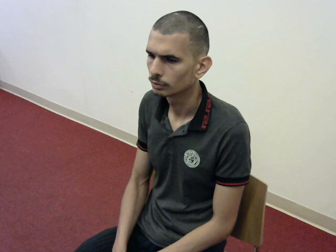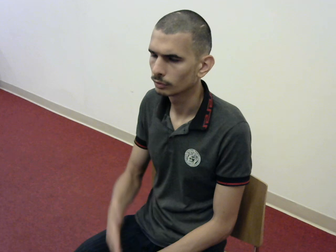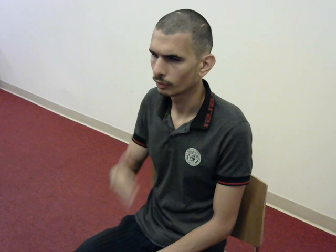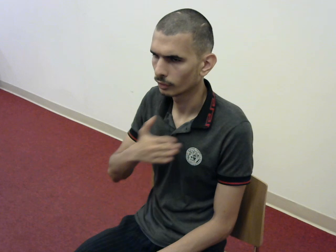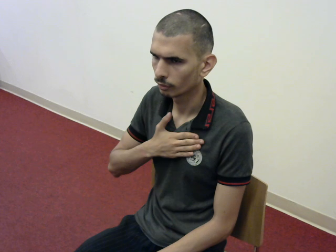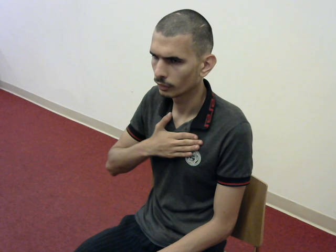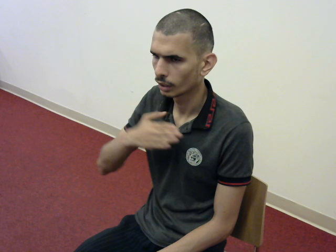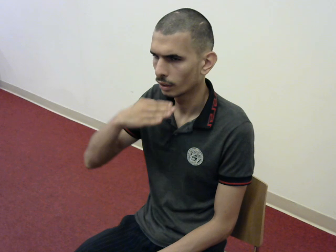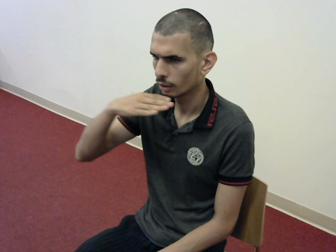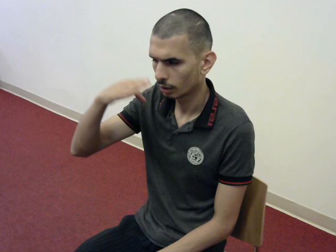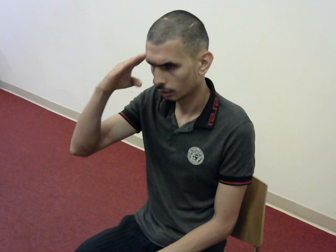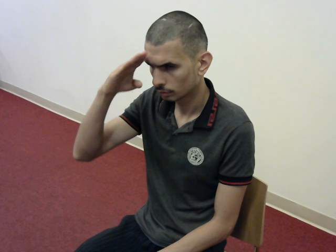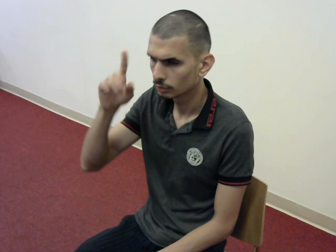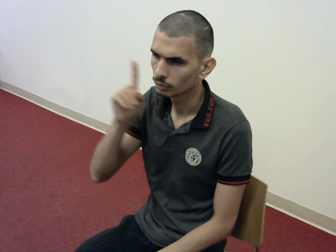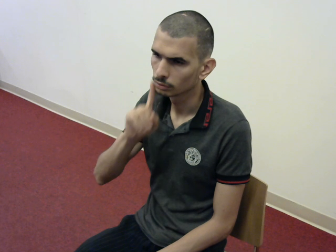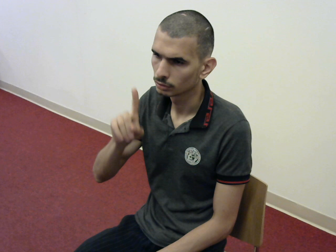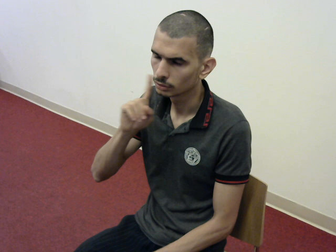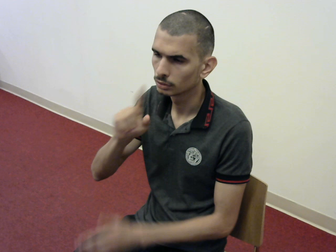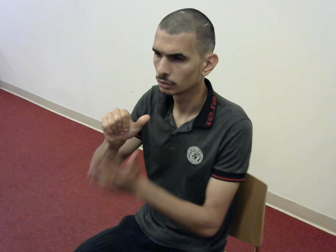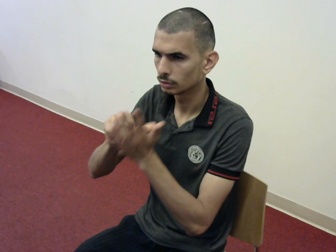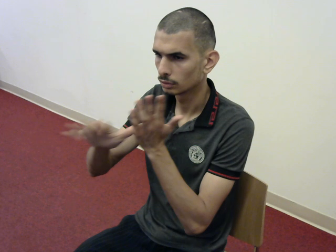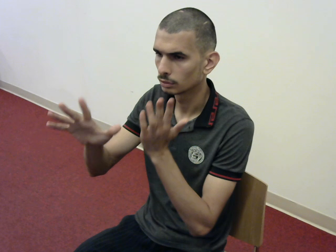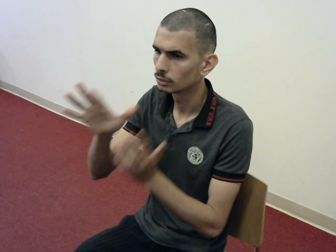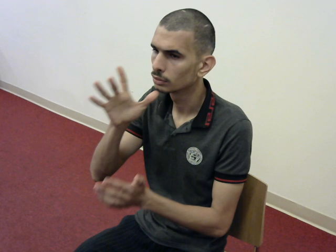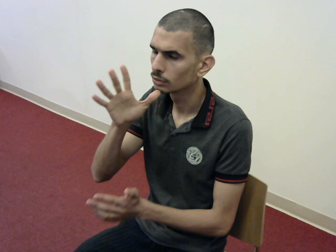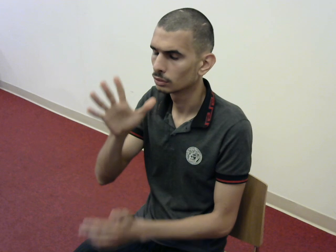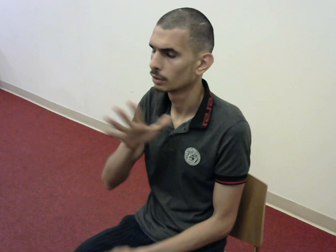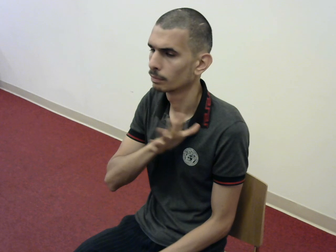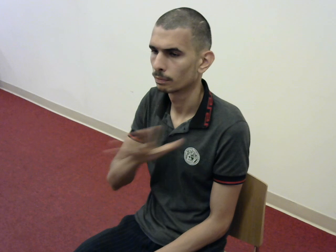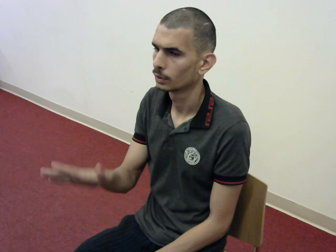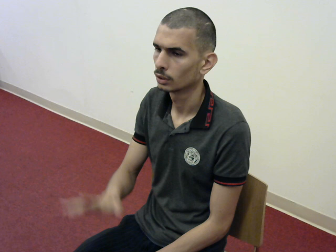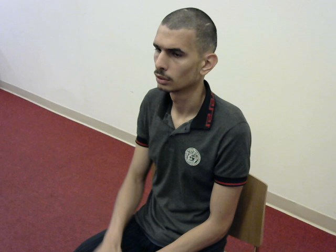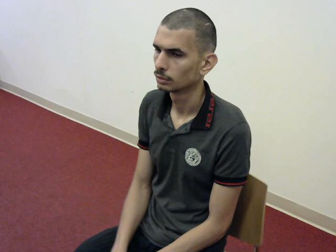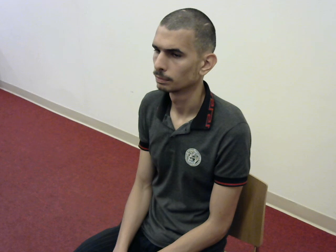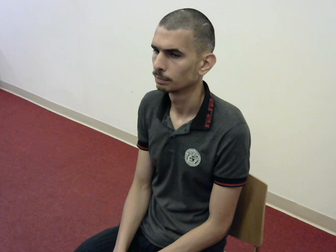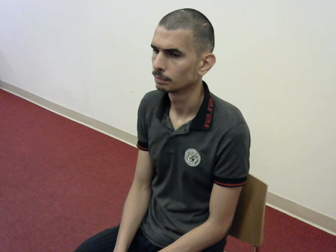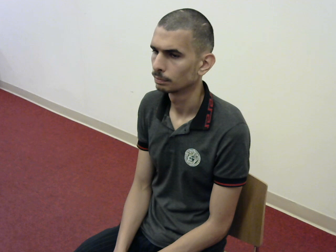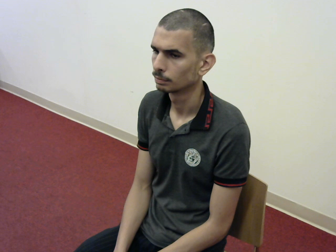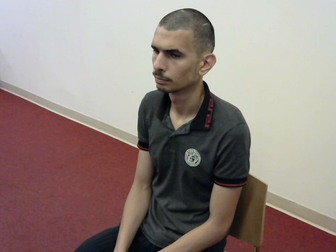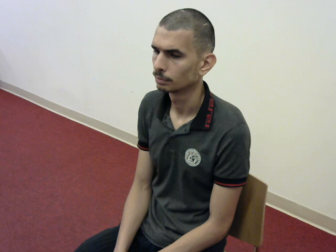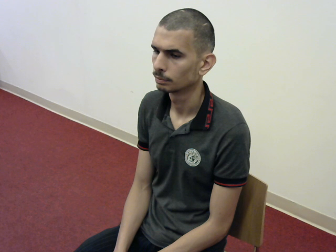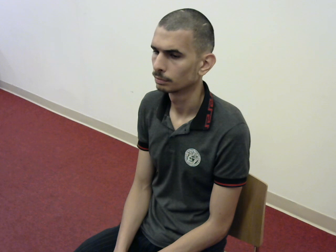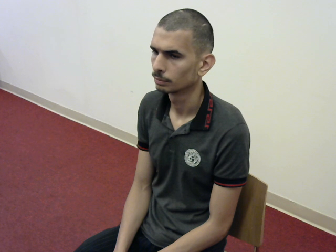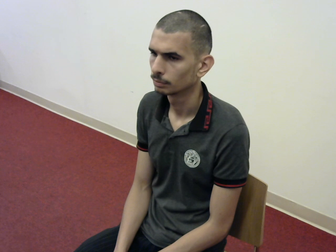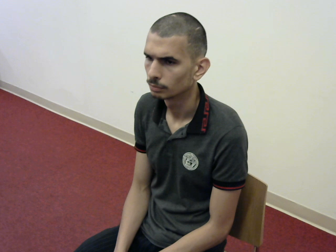Mənim atamın hələ 65 yaşı olmayıb